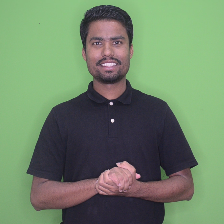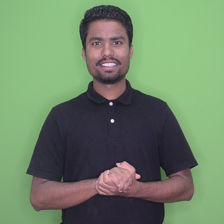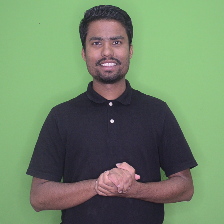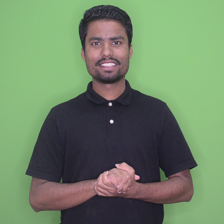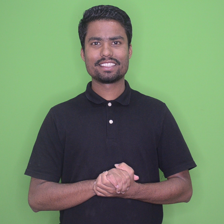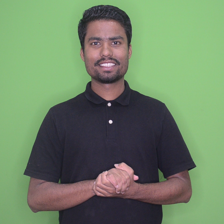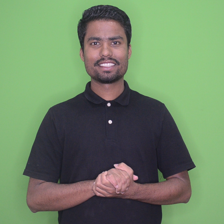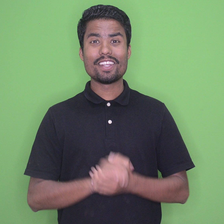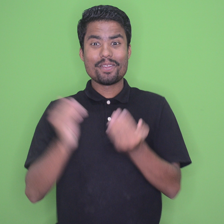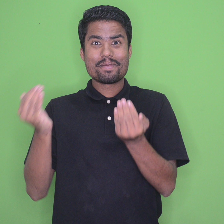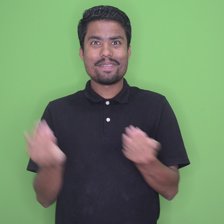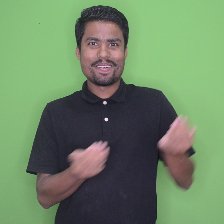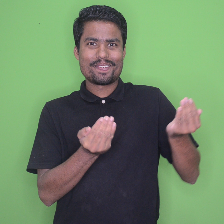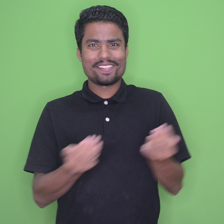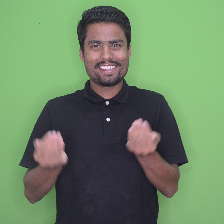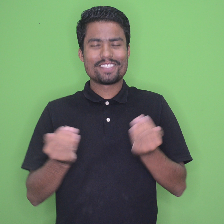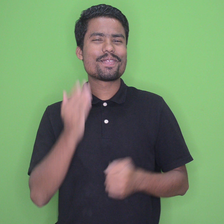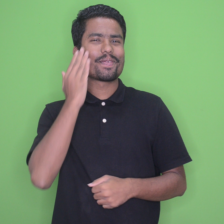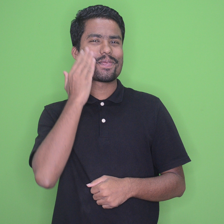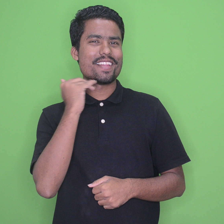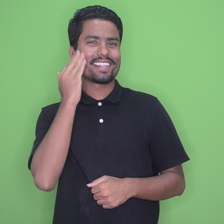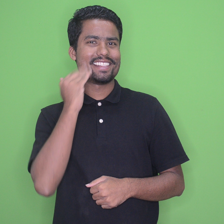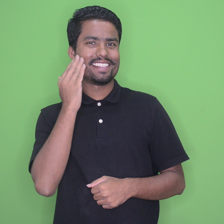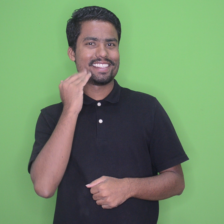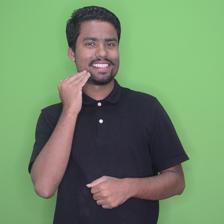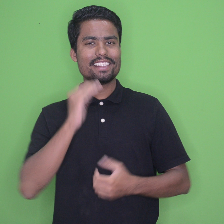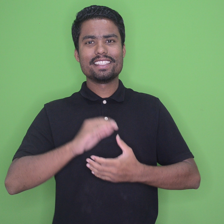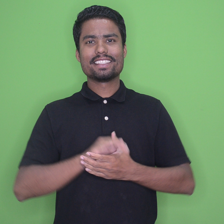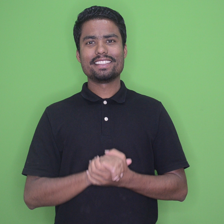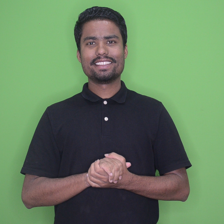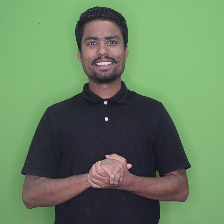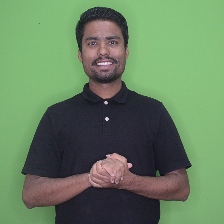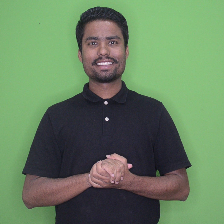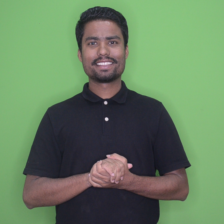baby is cute